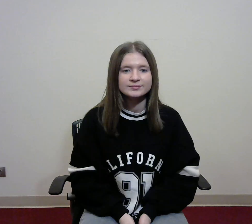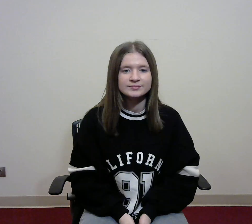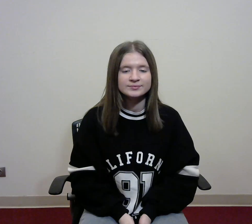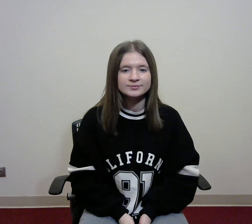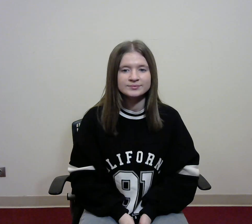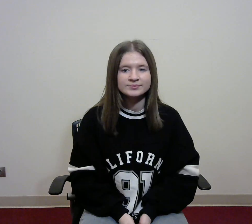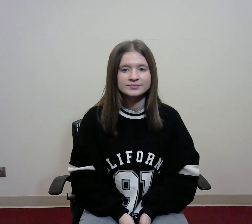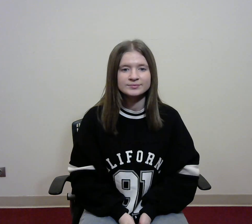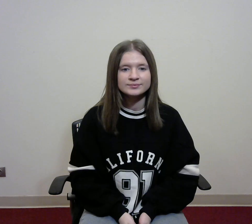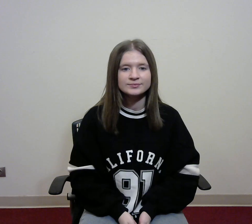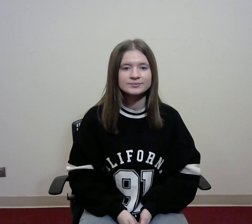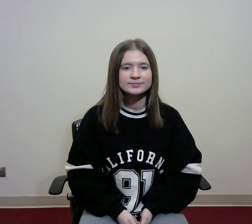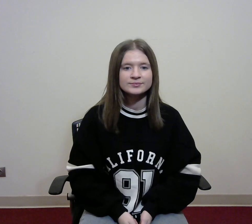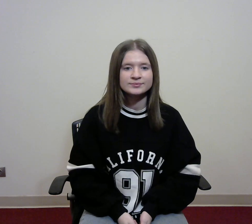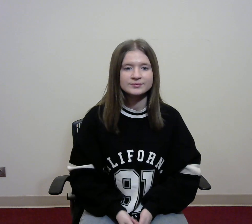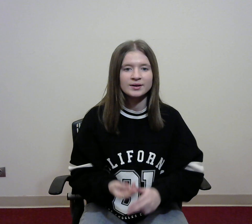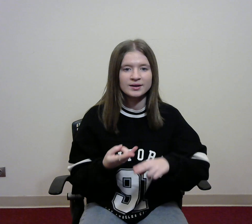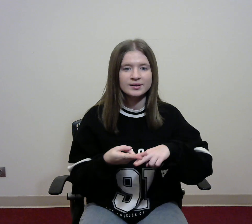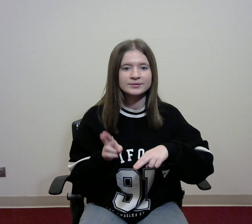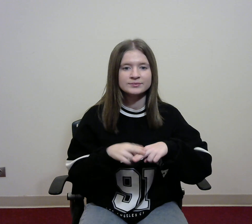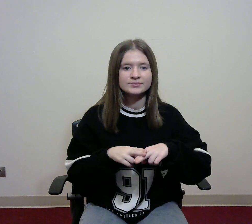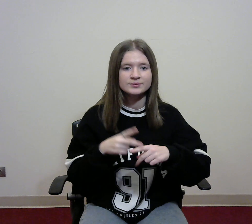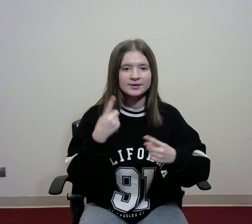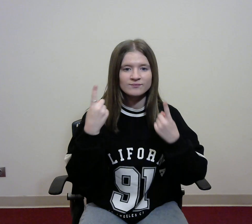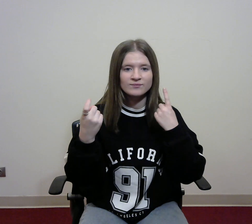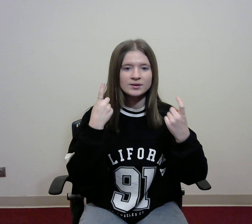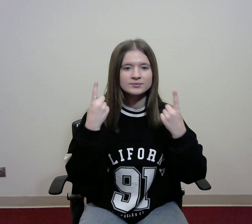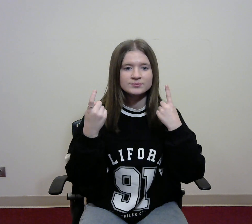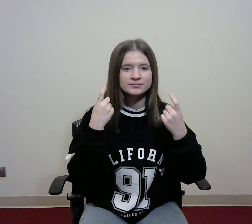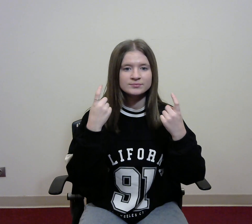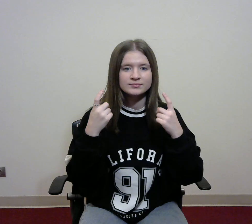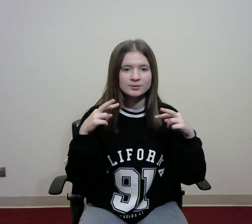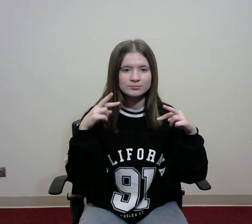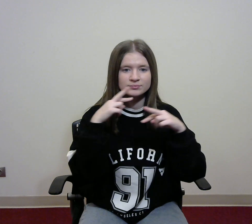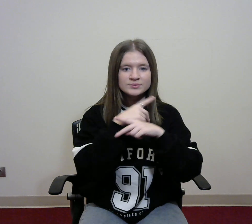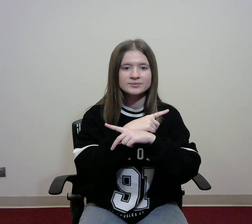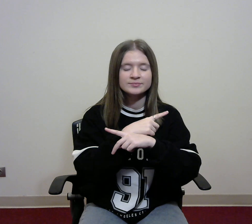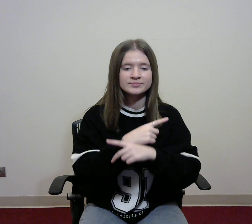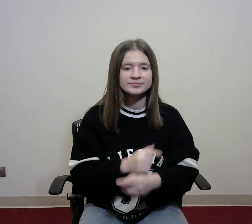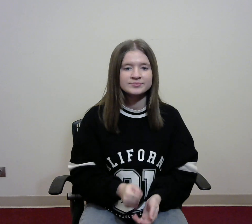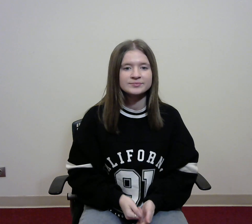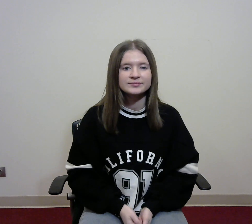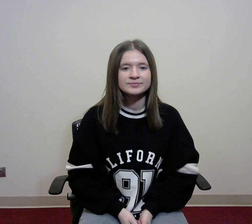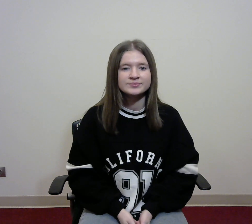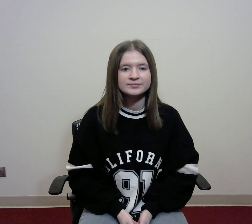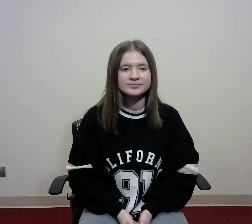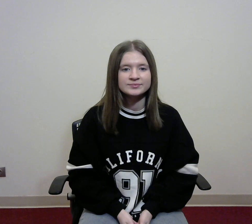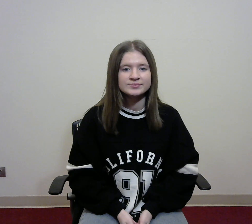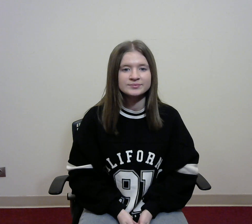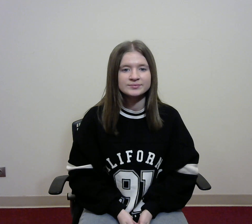Bu məlumat səhvdir